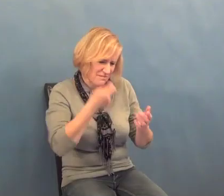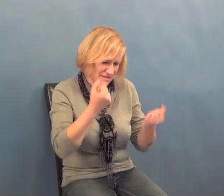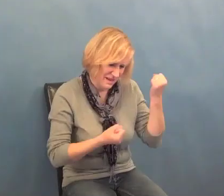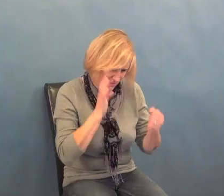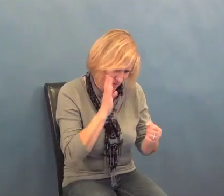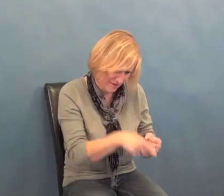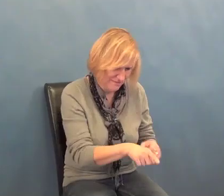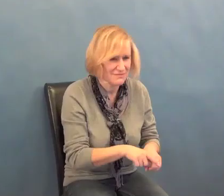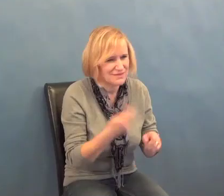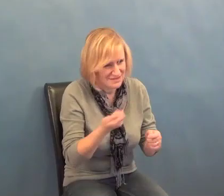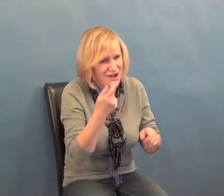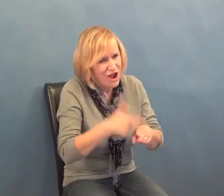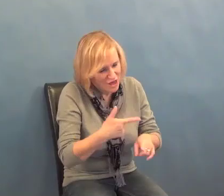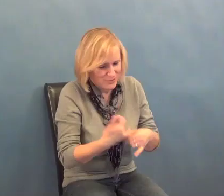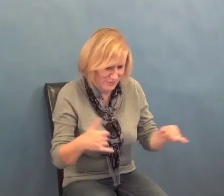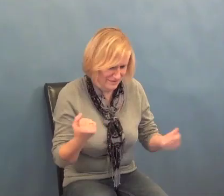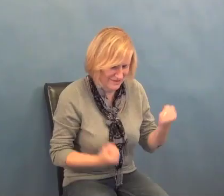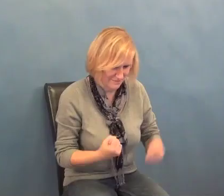Pewnie sytuacja jazda samochodem jest podobna do jazdy konnej.